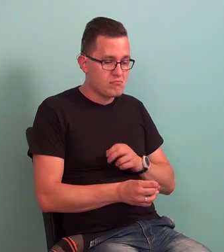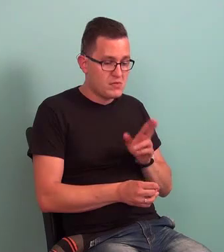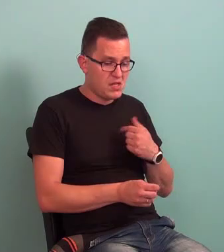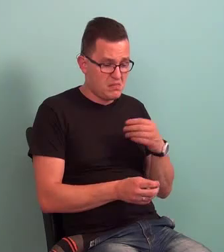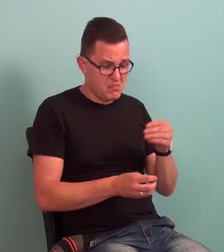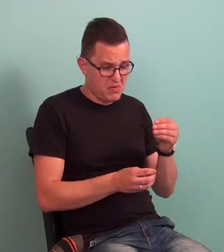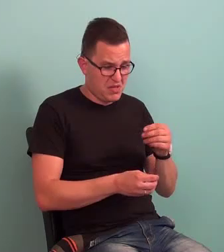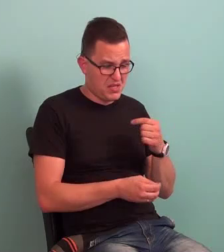Kiedy ja mogę?